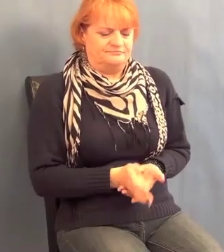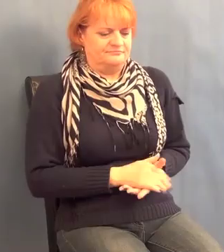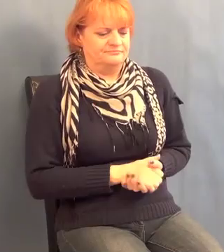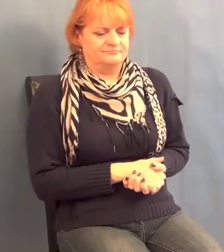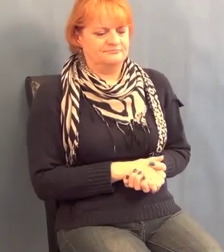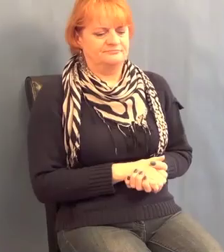Nie.